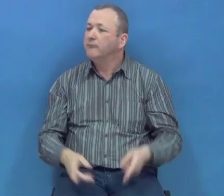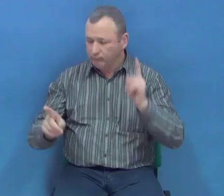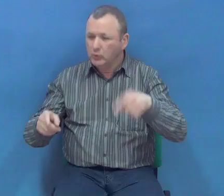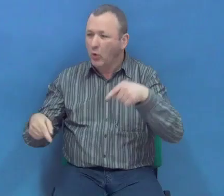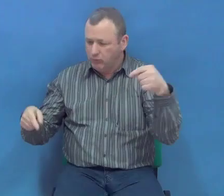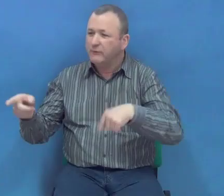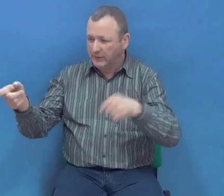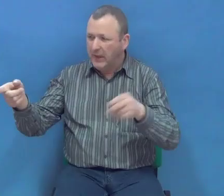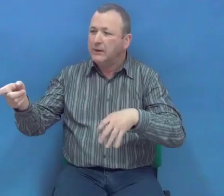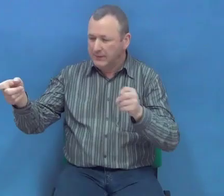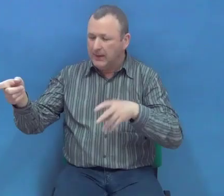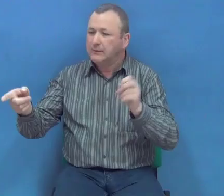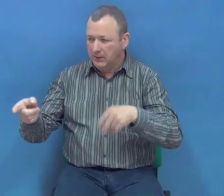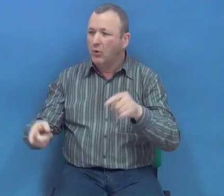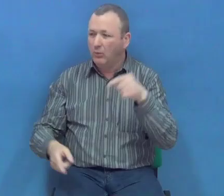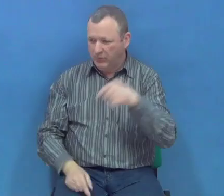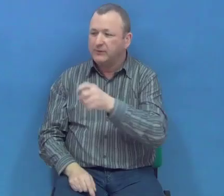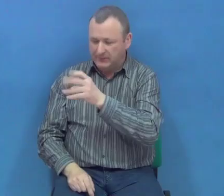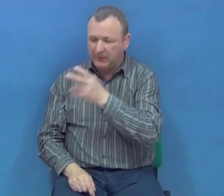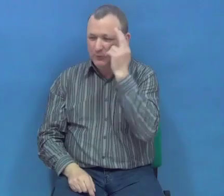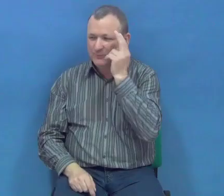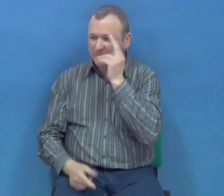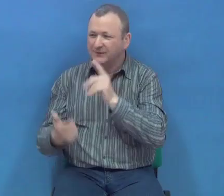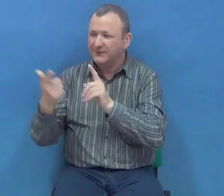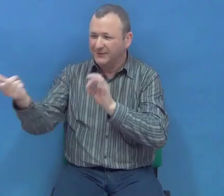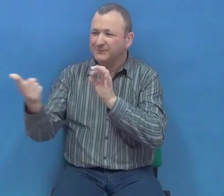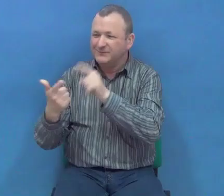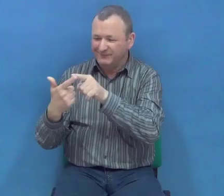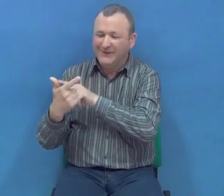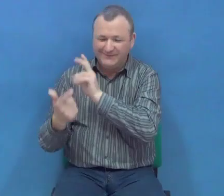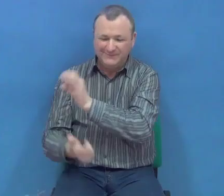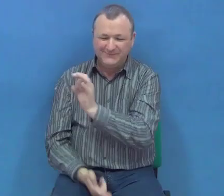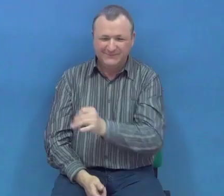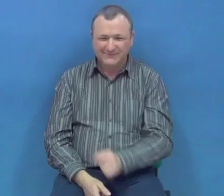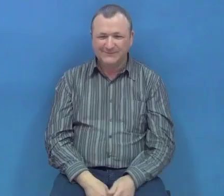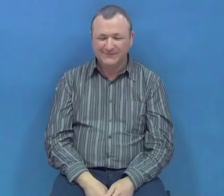Musi być, tak, to jest obowiązkowe, te dwie rzeczy są obowiązkowe.